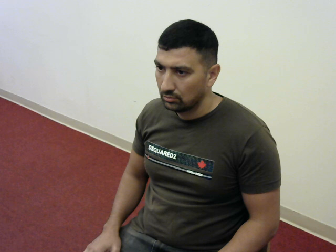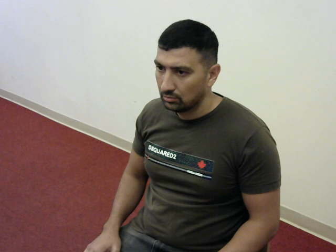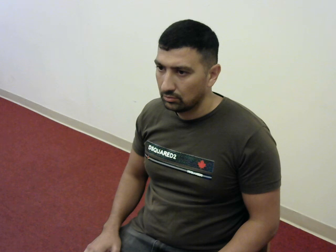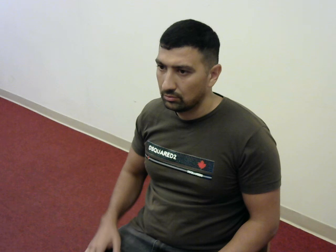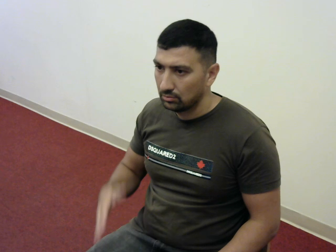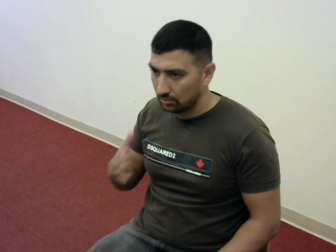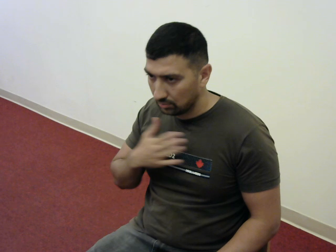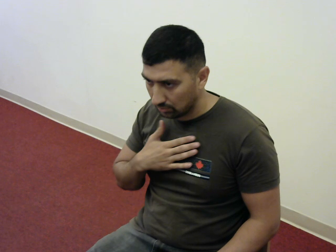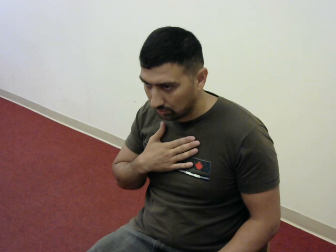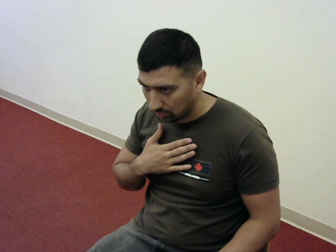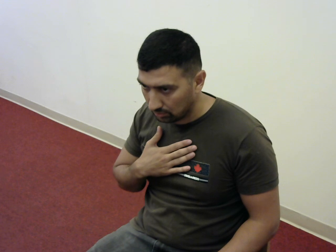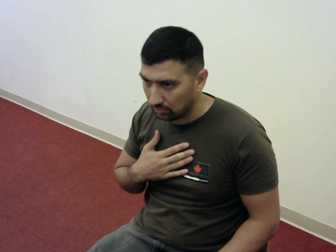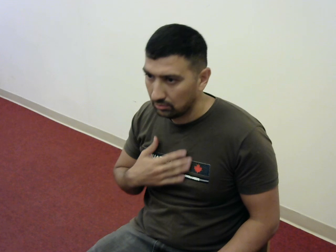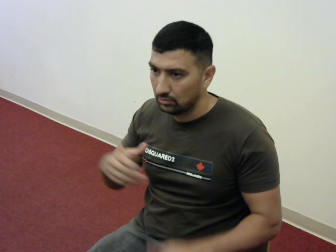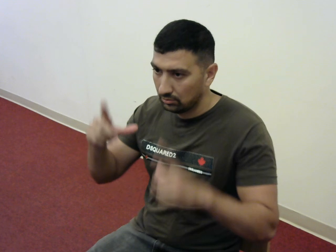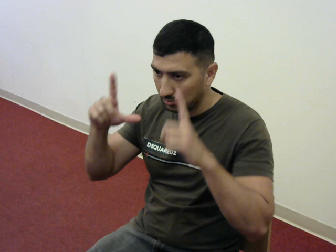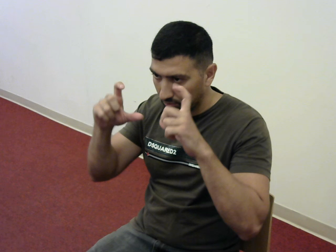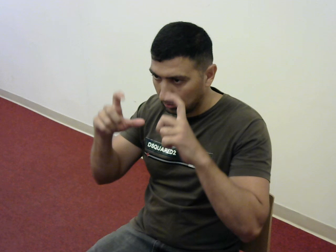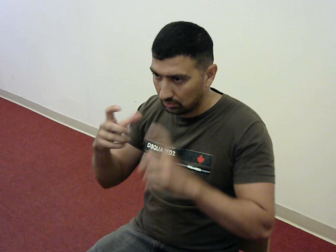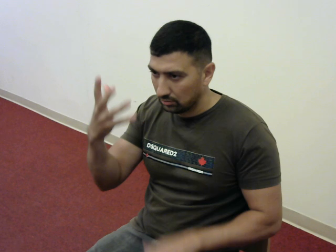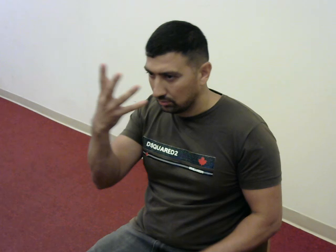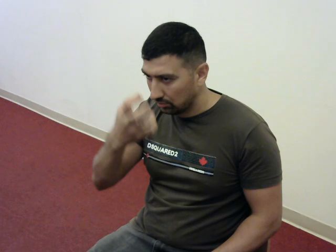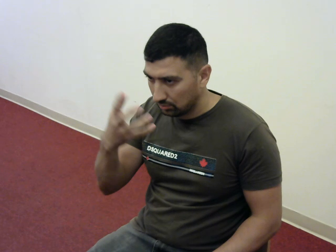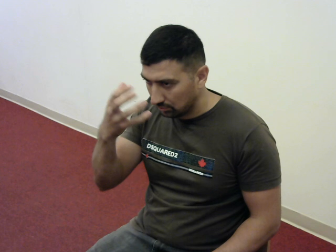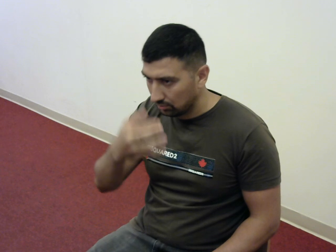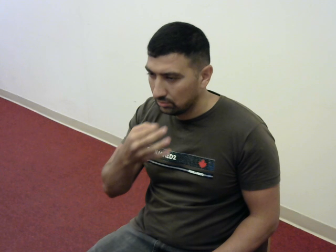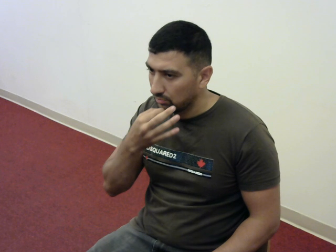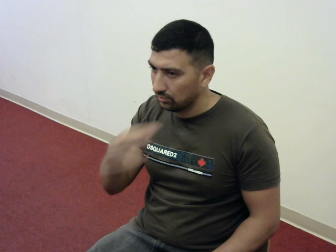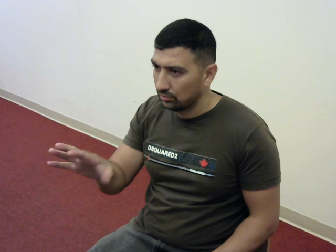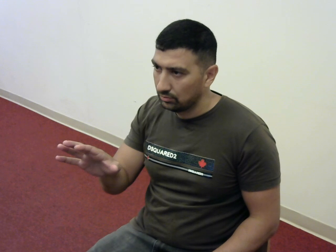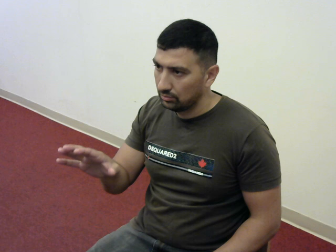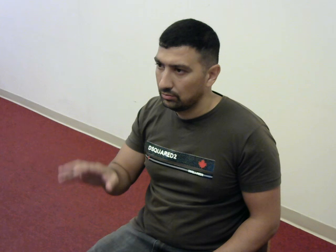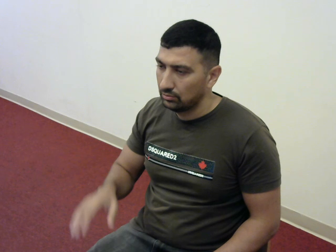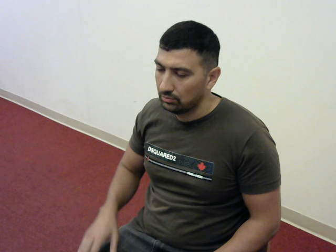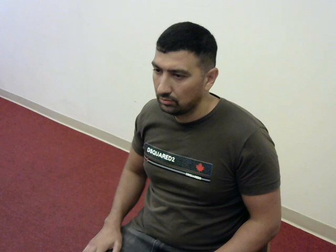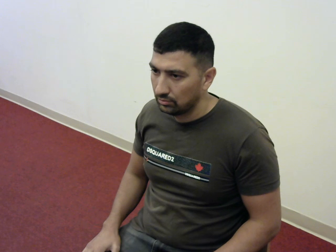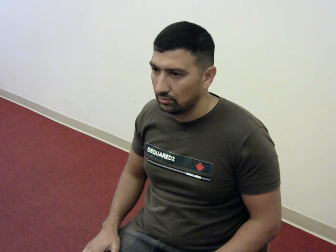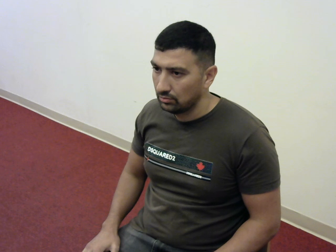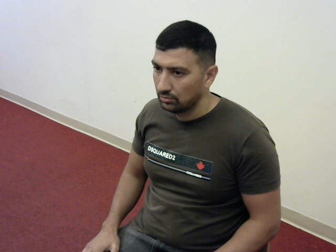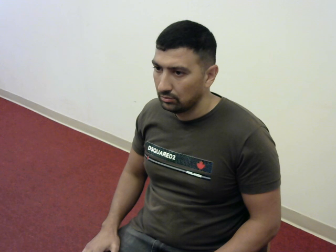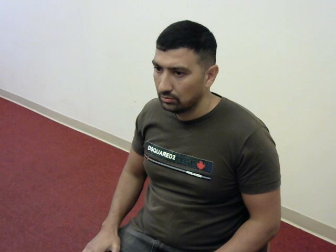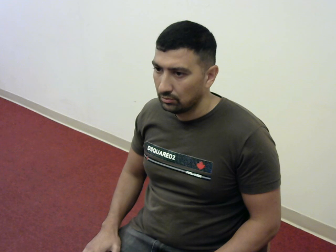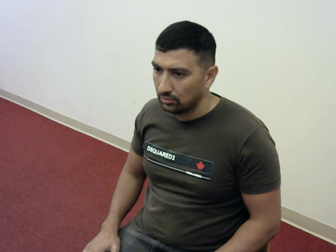Mənim şəkil çəkdirməkdən xoşum gəlir